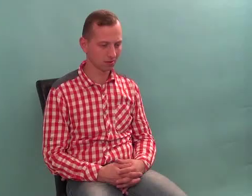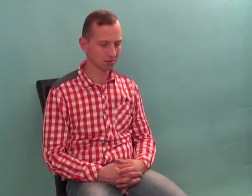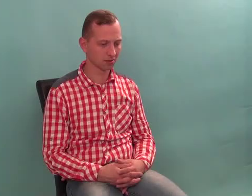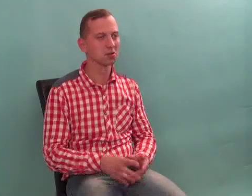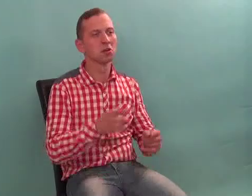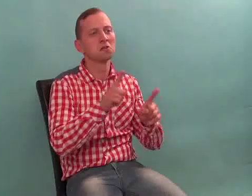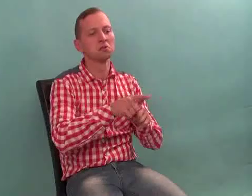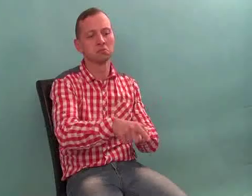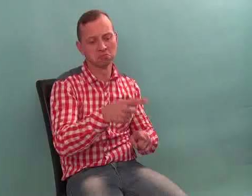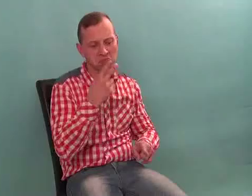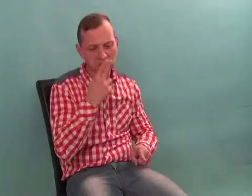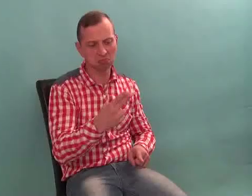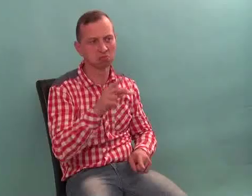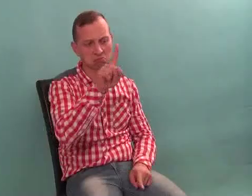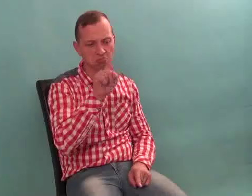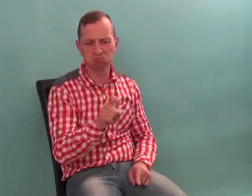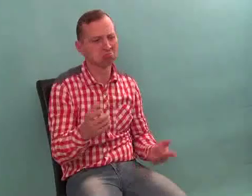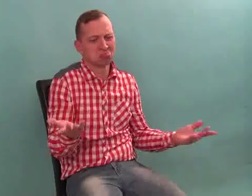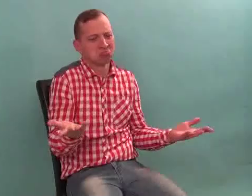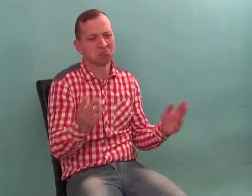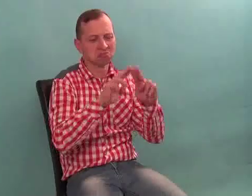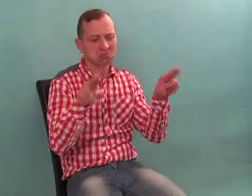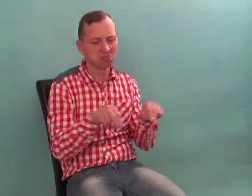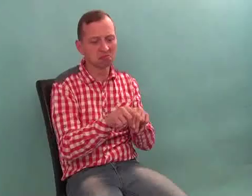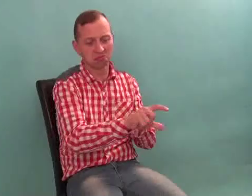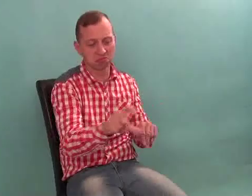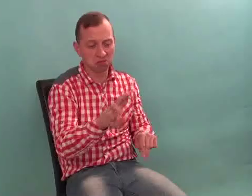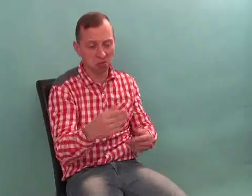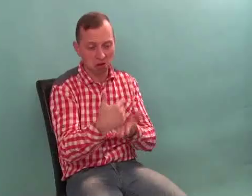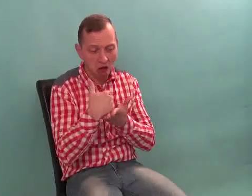Tak samo widzę trójkątny znak z wykrzyknikiem i nie wiem czy to mi pomaga.